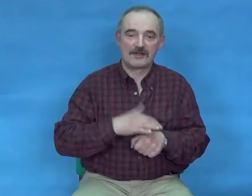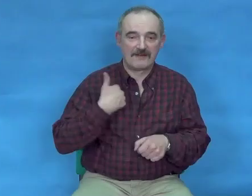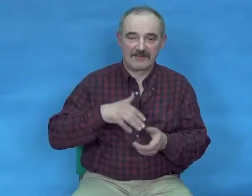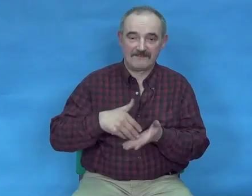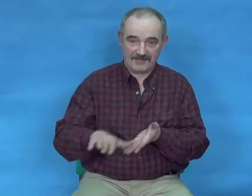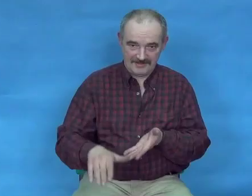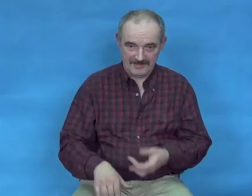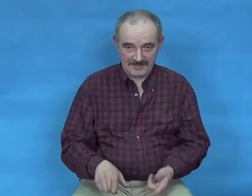Chciała go wyrzucić.